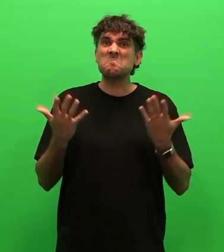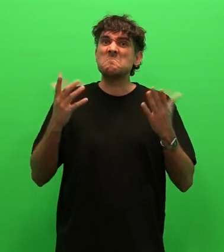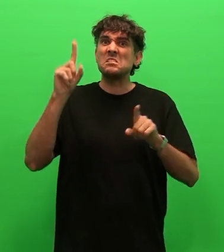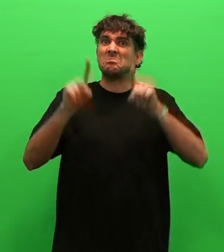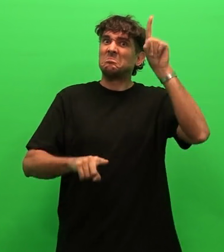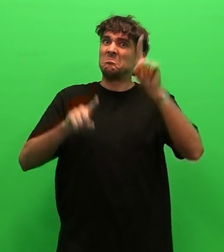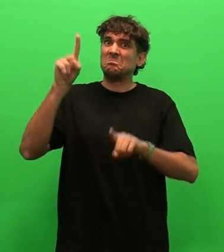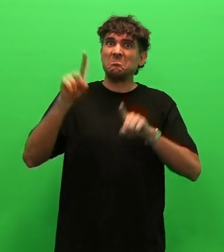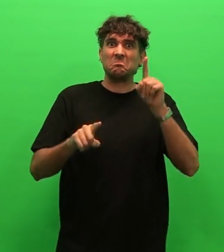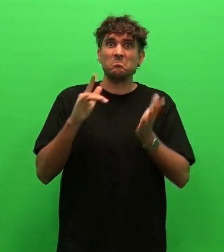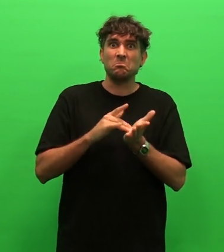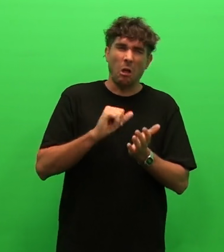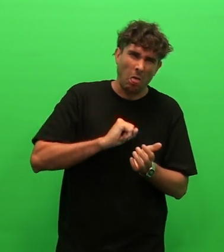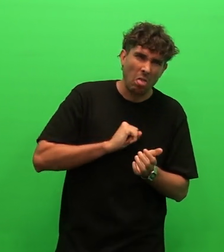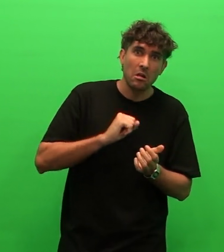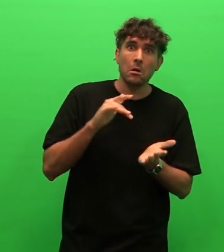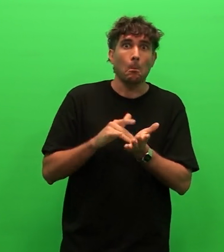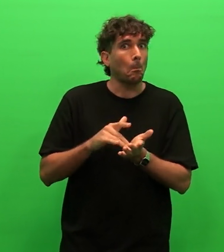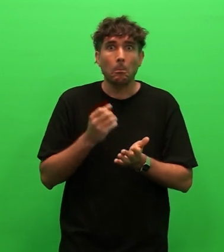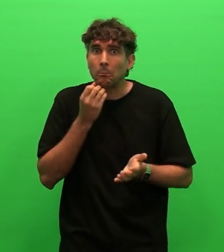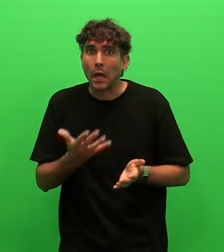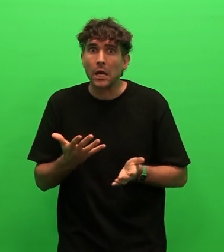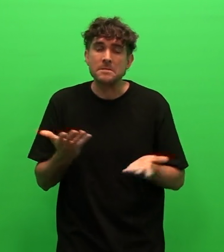No ho sé, depèn, de vegades tosso molt i de vegades estic bé, no ho sé.